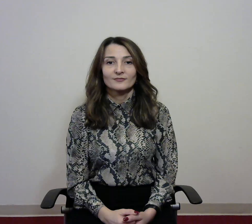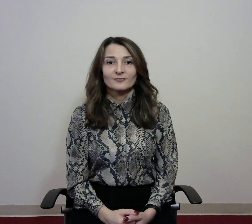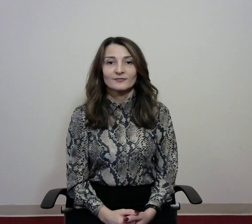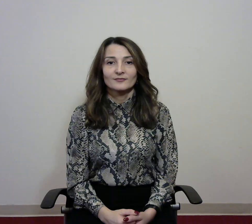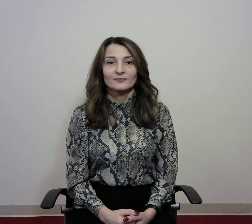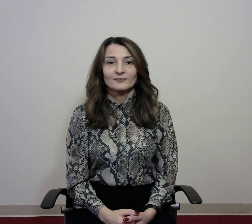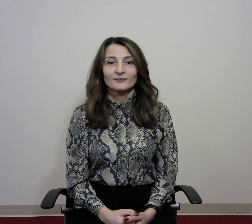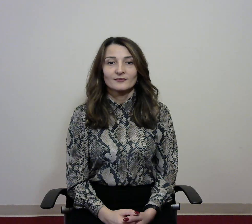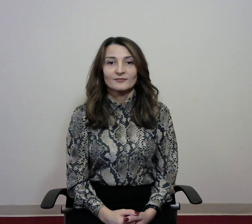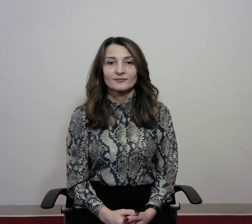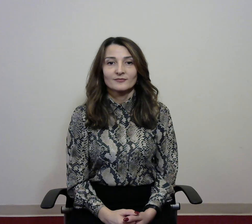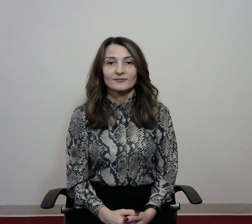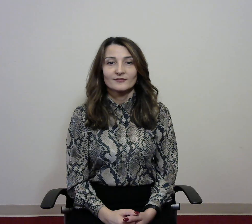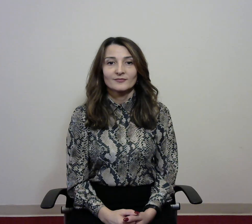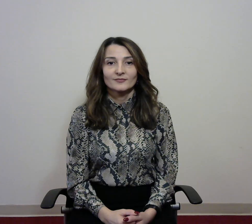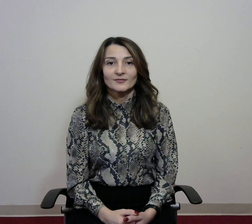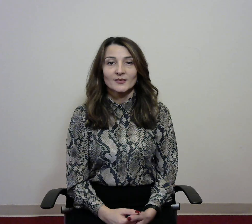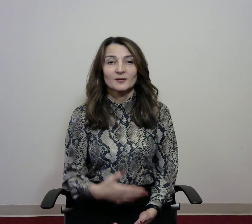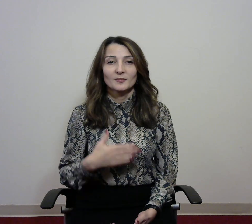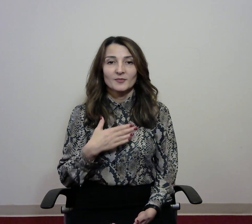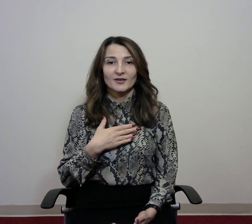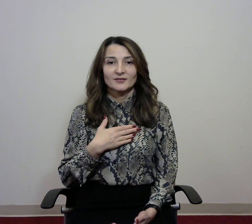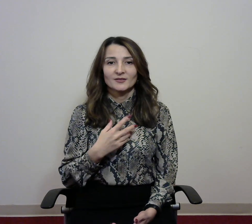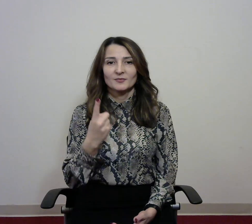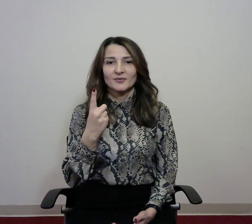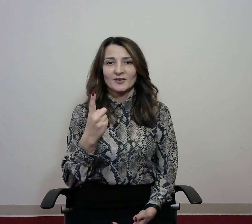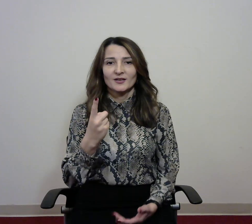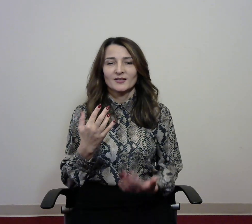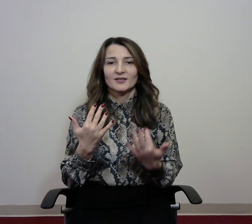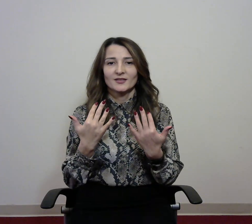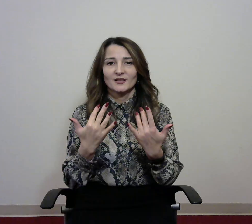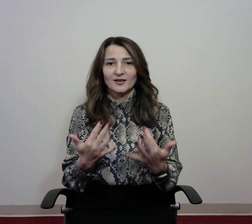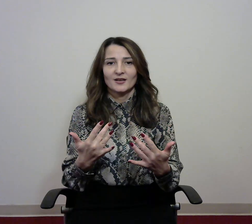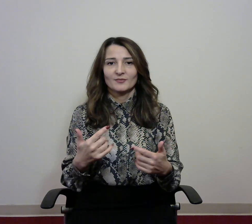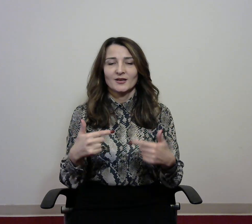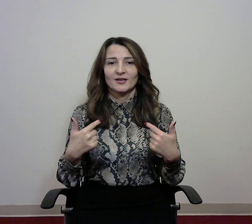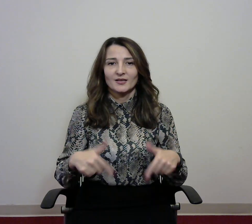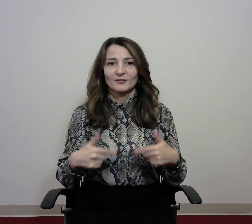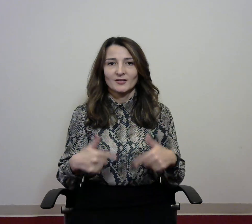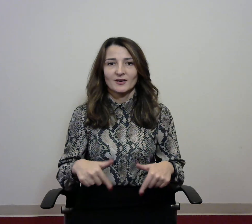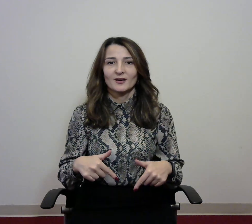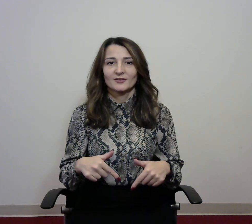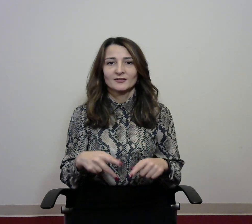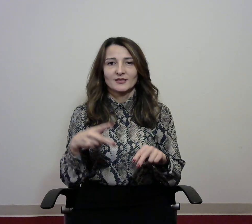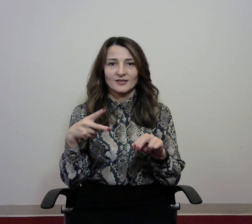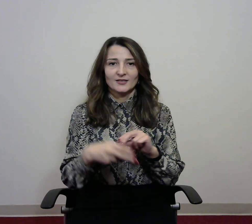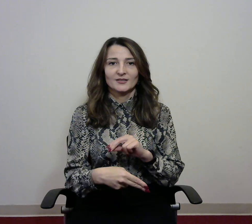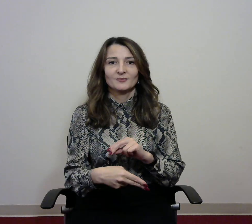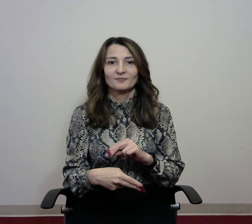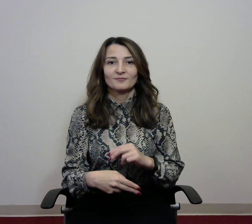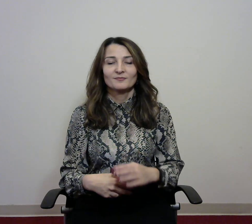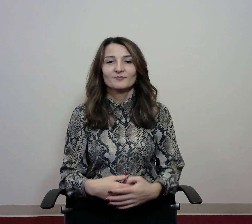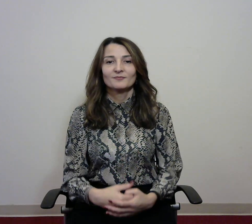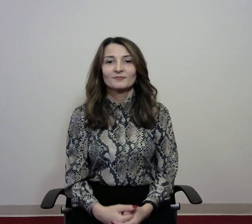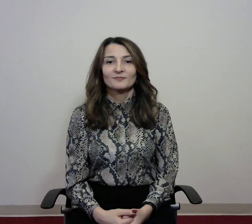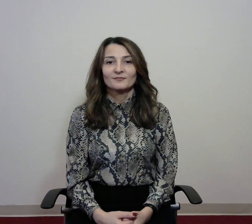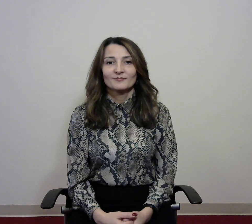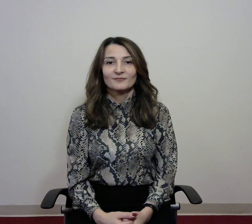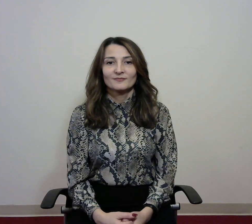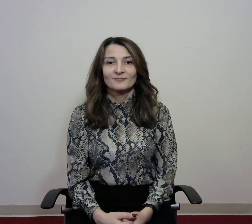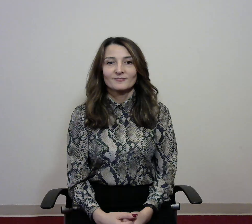Mən bir neçə imtahandan kəsildim